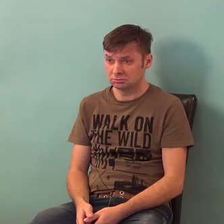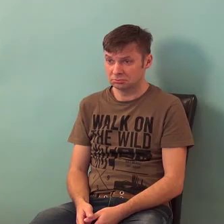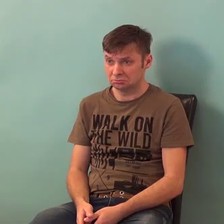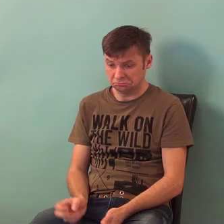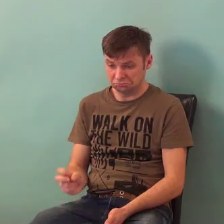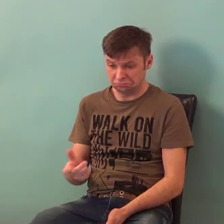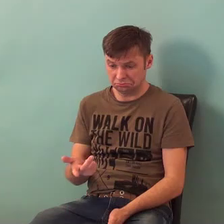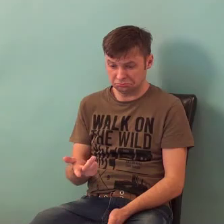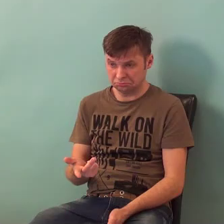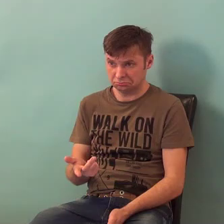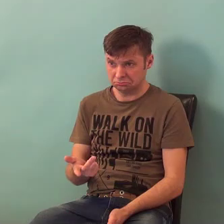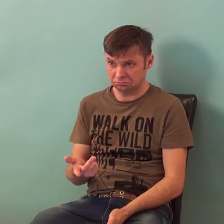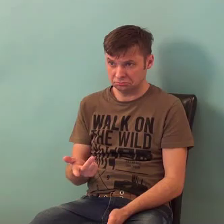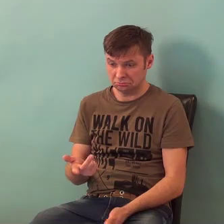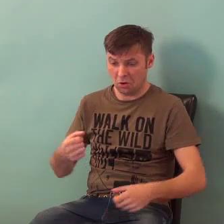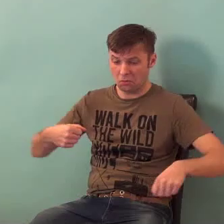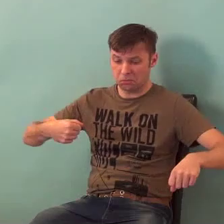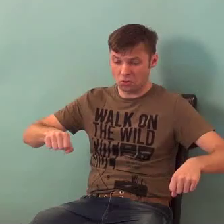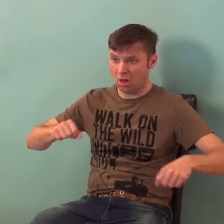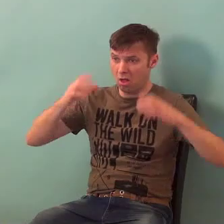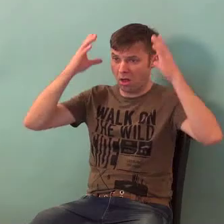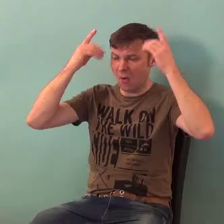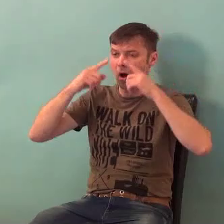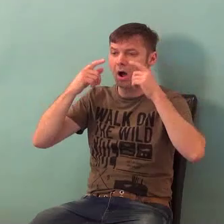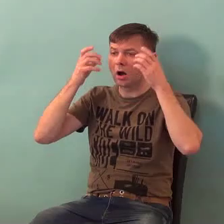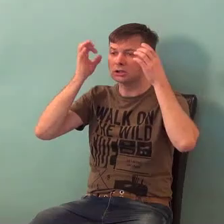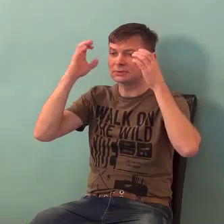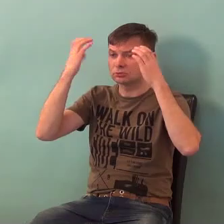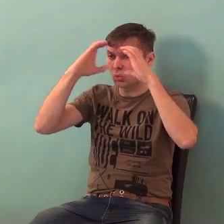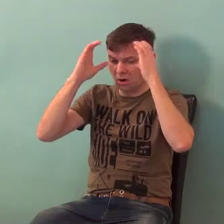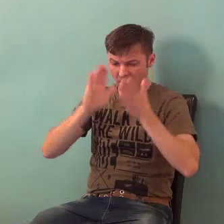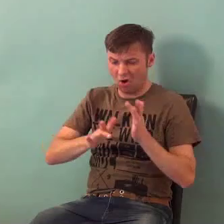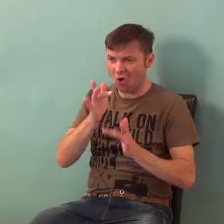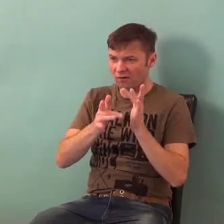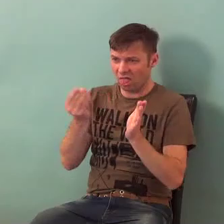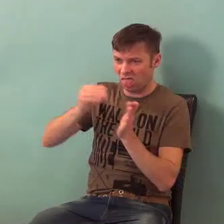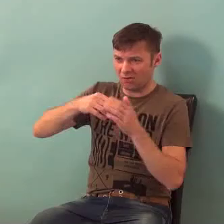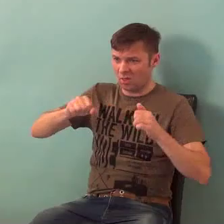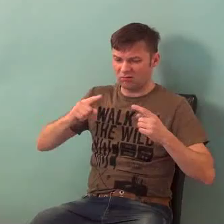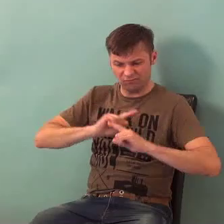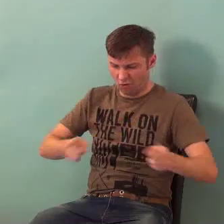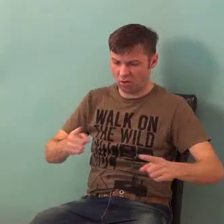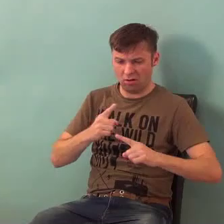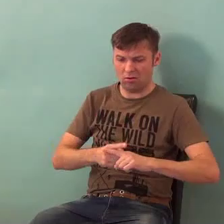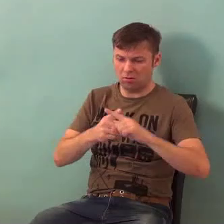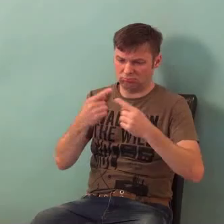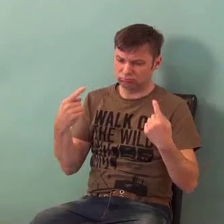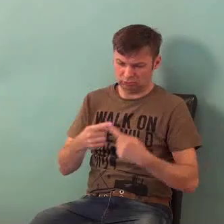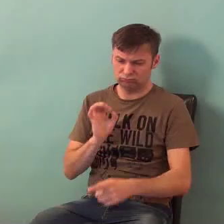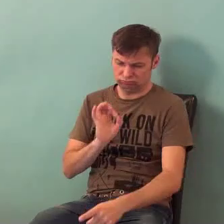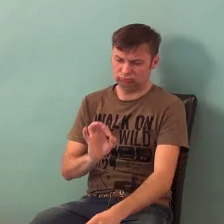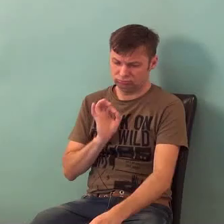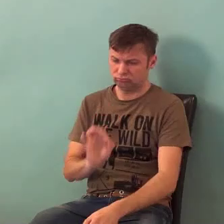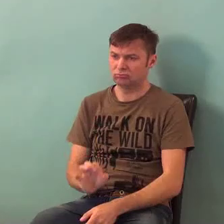Tak, bo dla motorzystów musi być specjalny kask ze szkłem, a jest pokazany, że kask dla rowerzystów, więc pasuje razem z tym obrazkiem pod spodem.